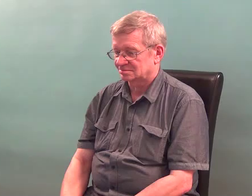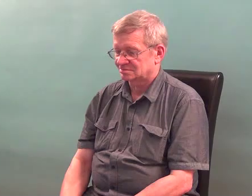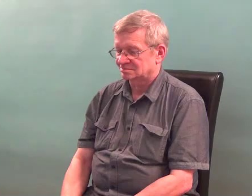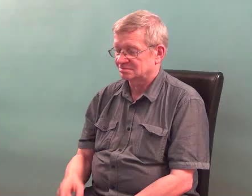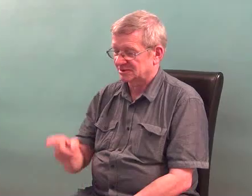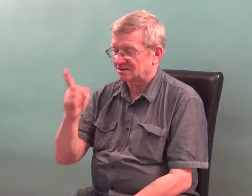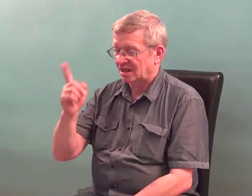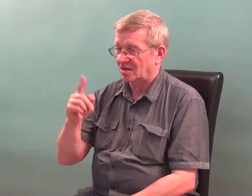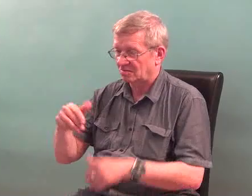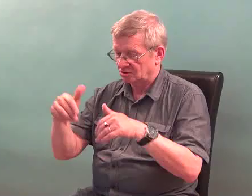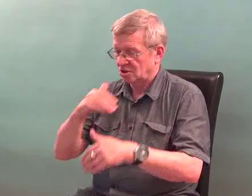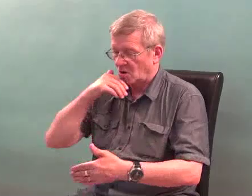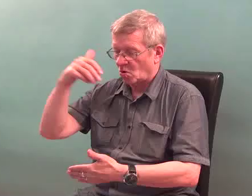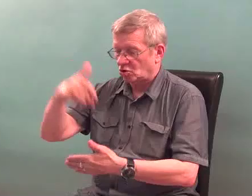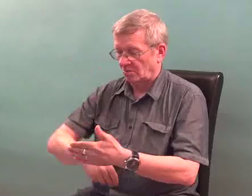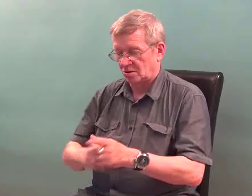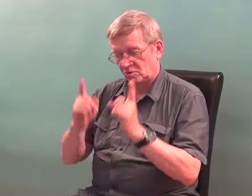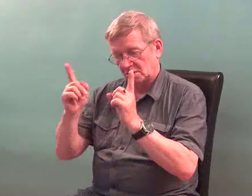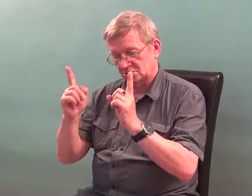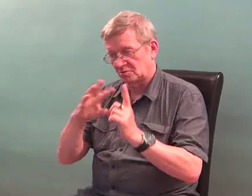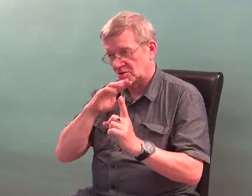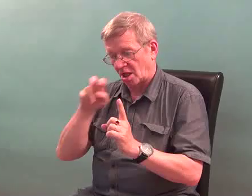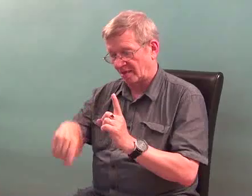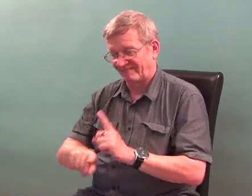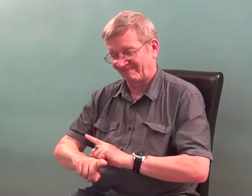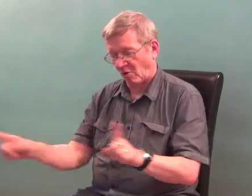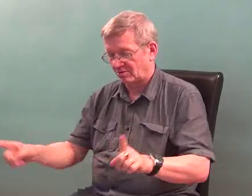Jest zakaz, ponieważ można się utopić w wodzie, jest zakaz pływania.